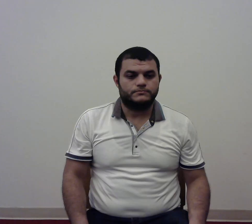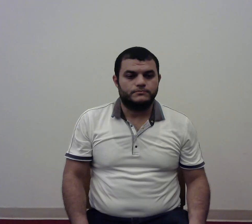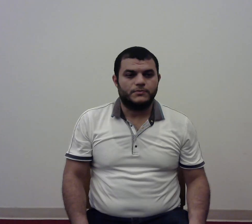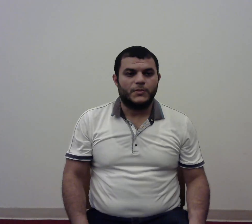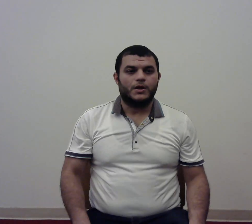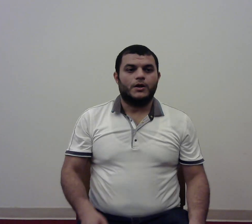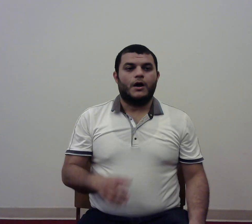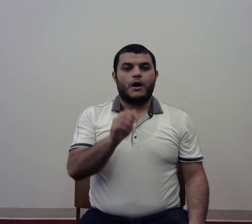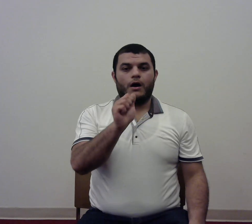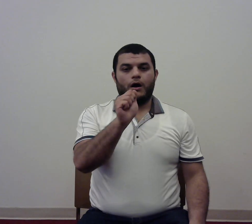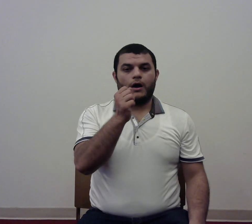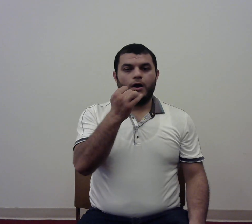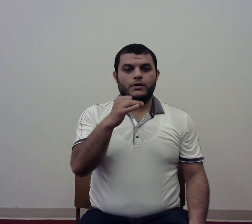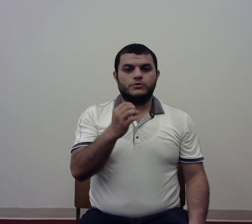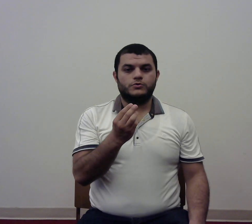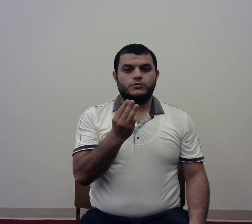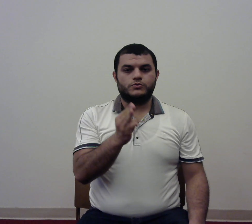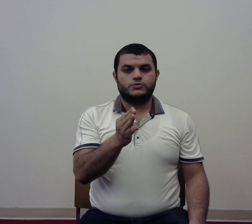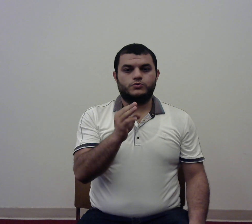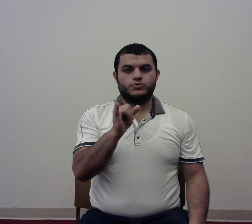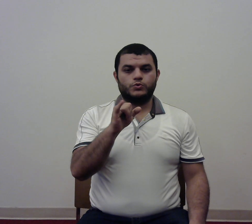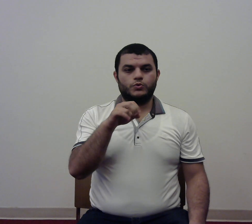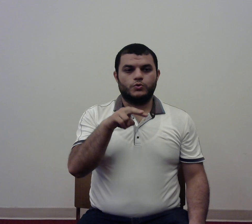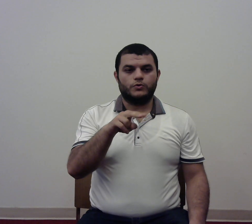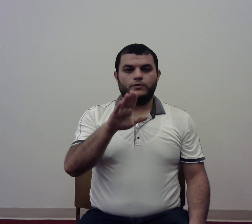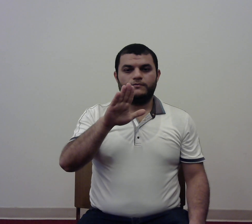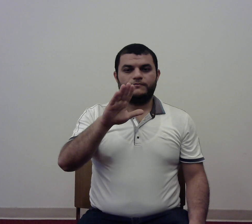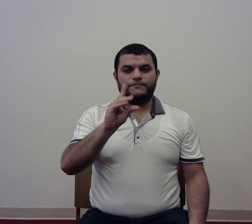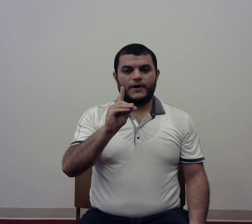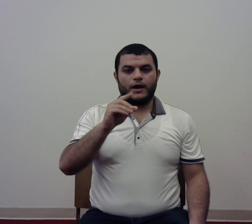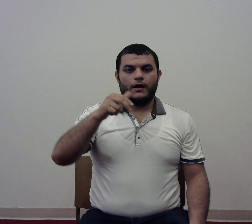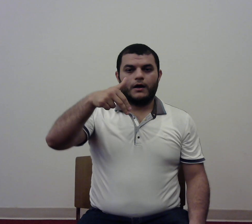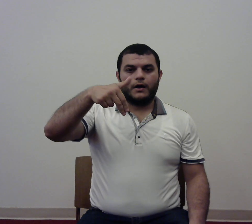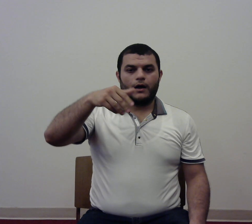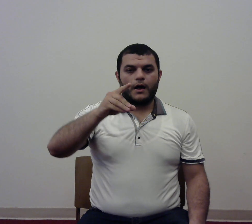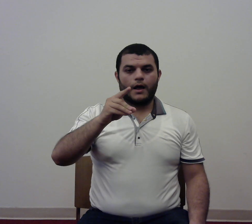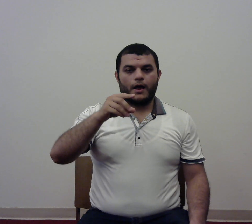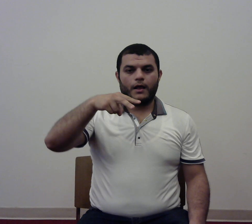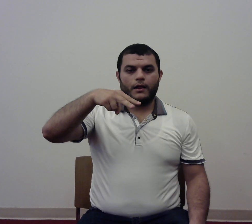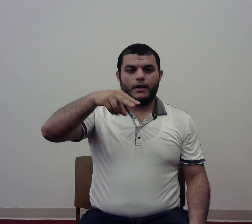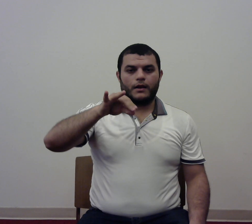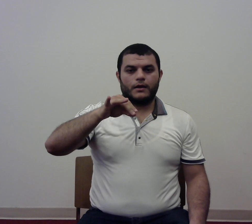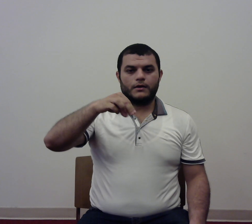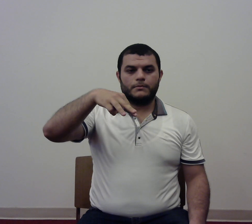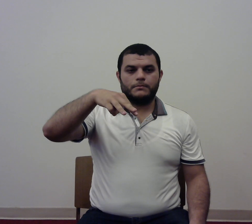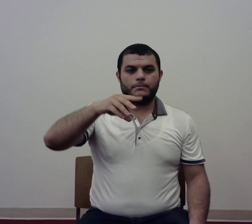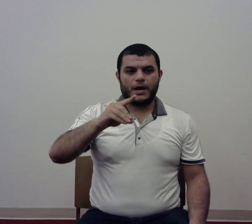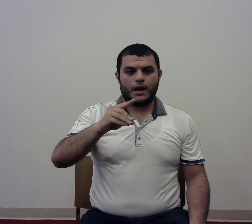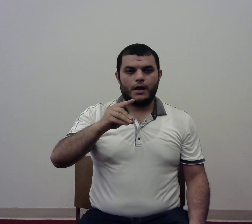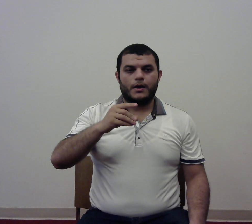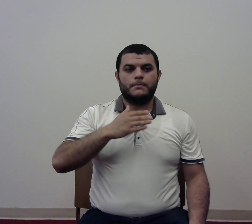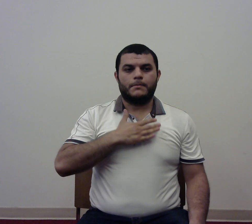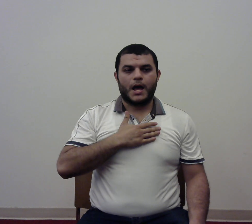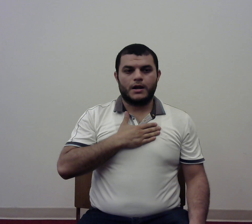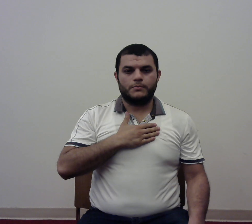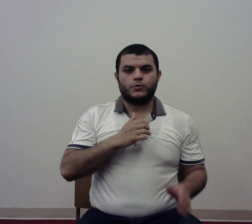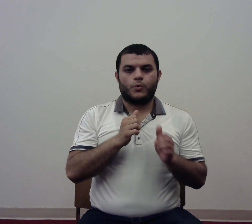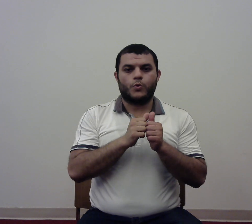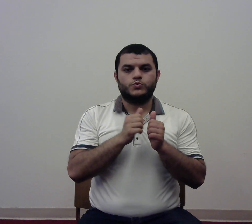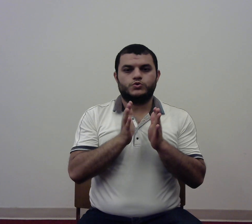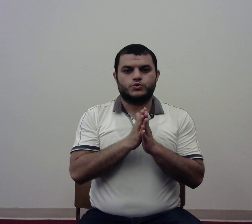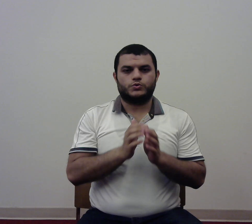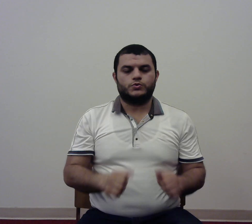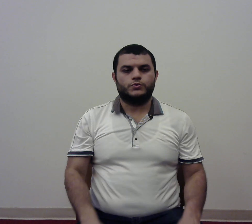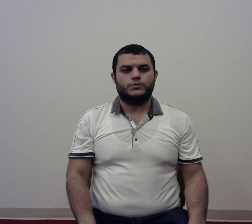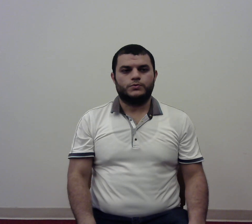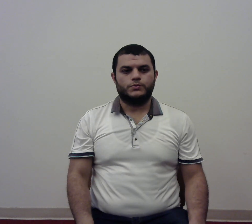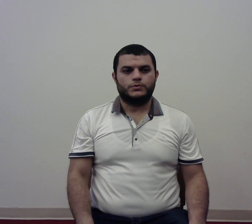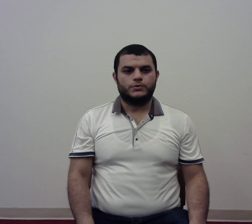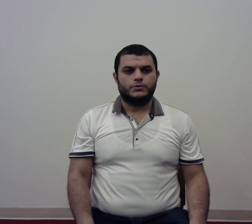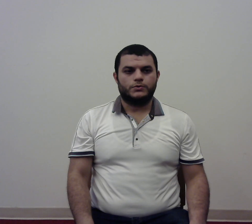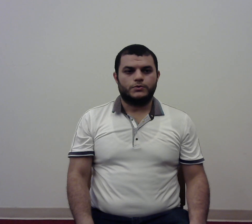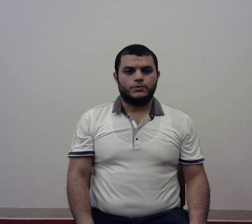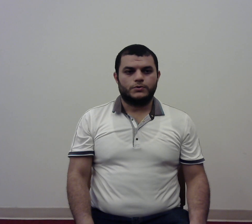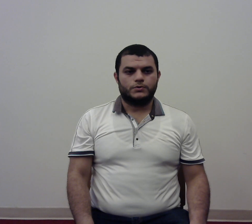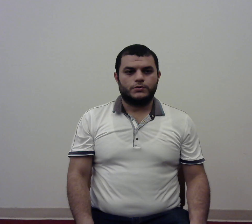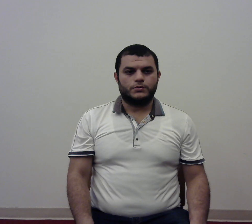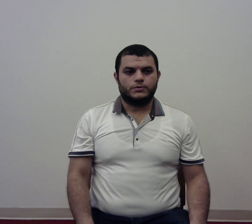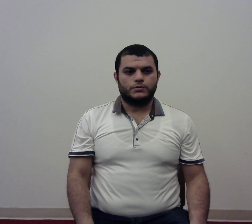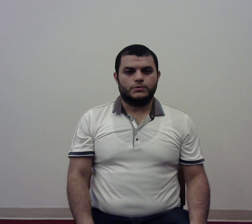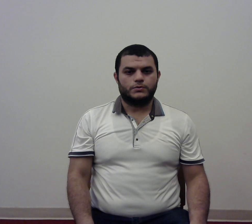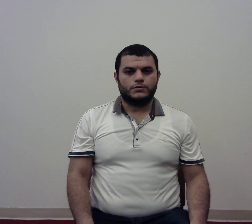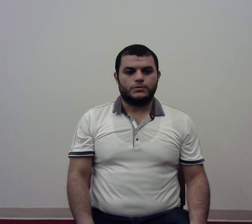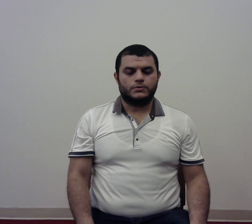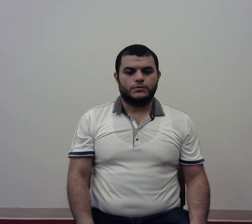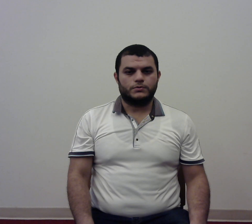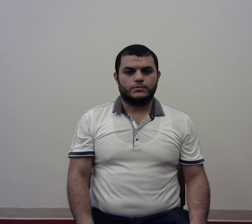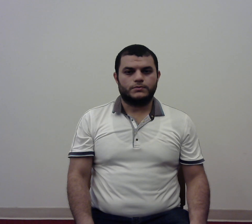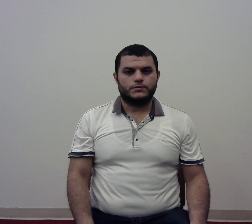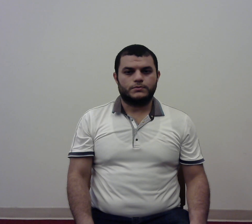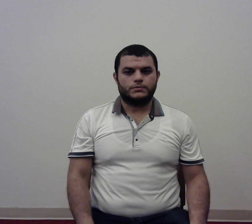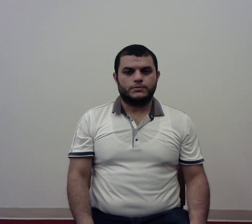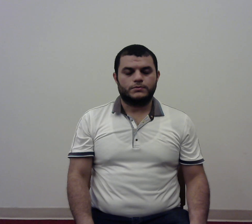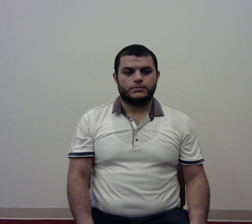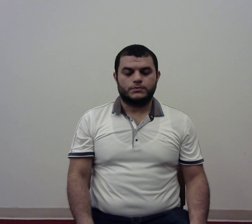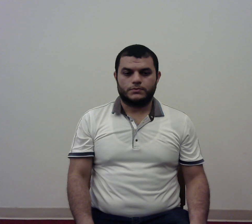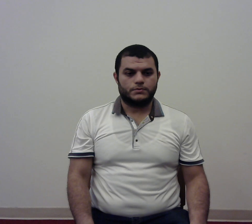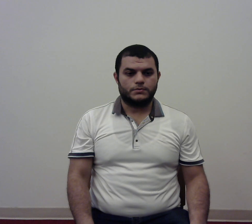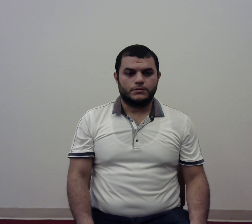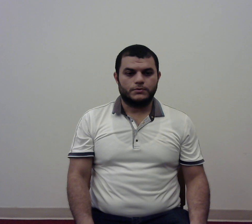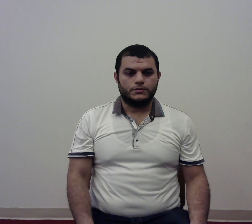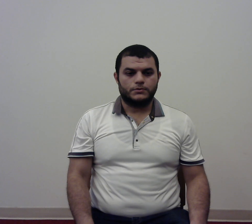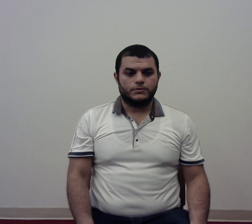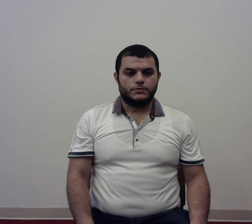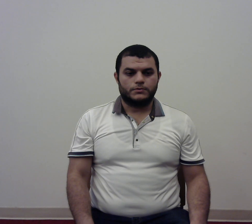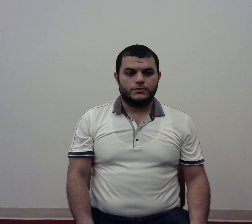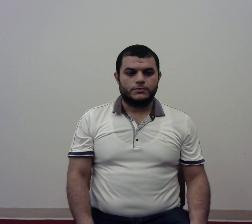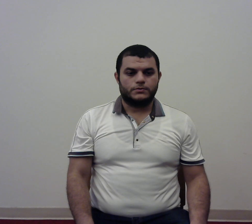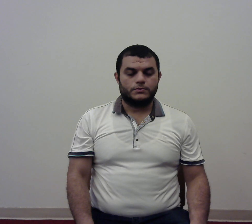Aygül və Həlimə mənim qonşularımdır